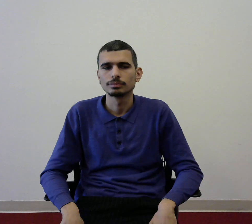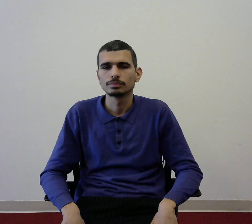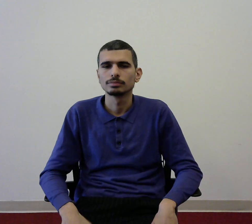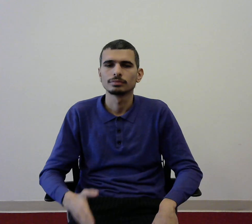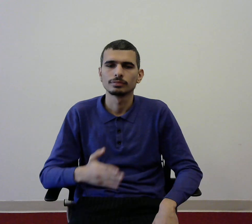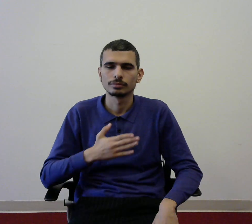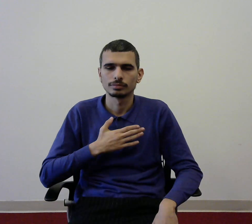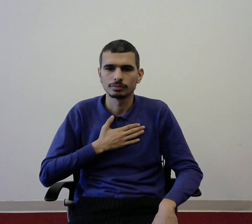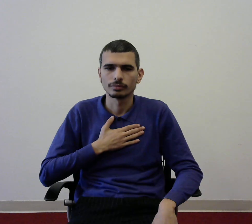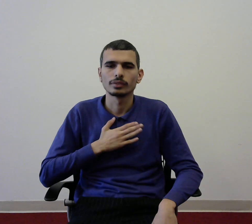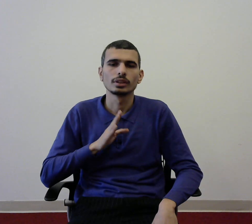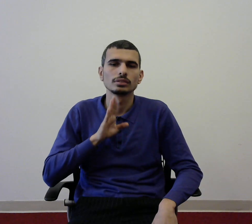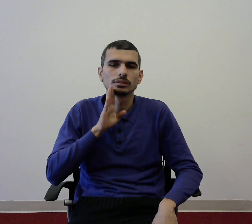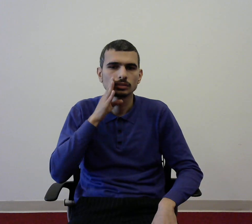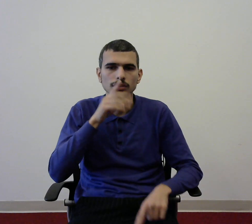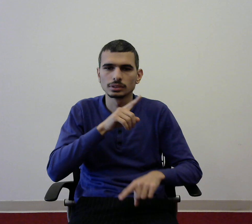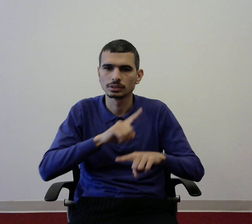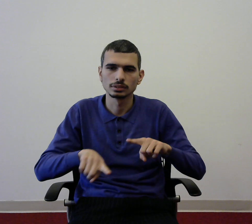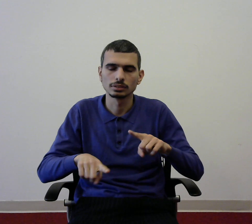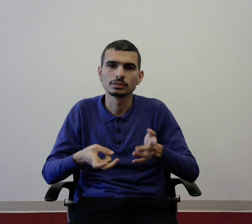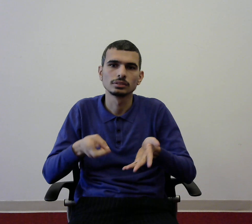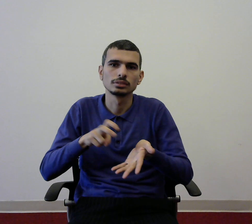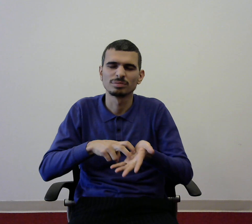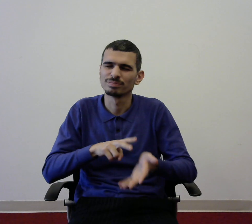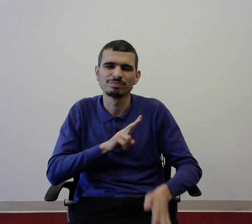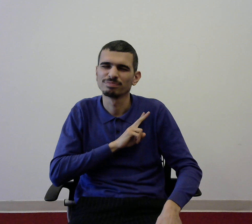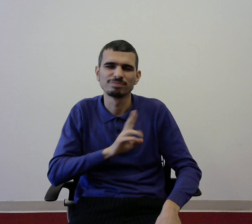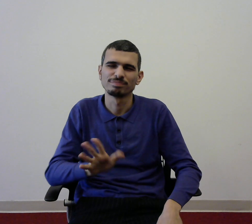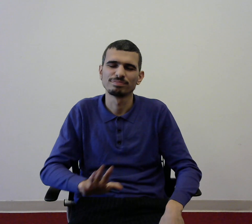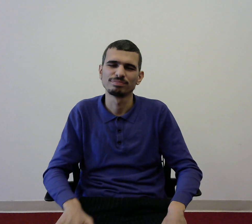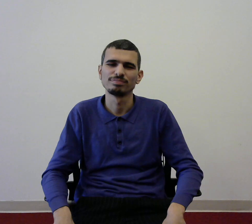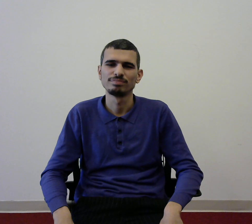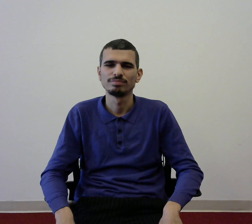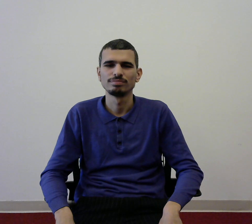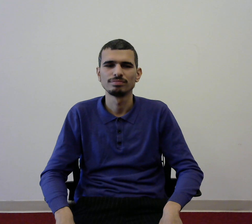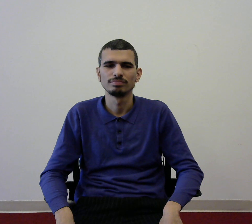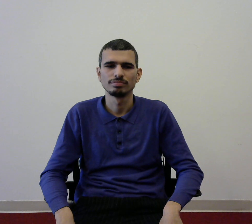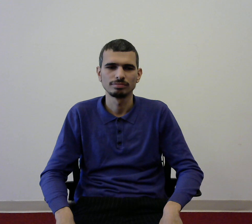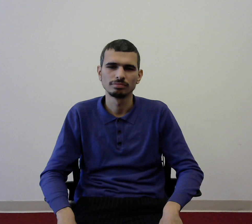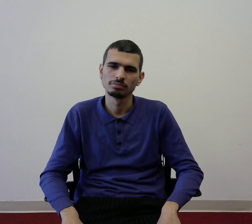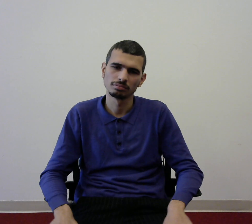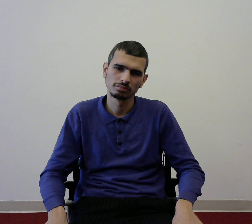Mən səhərlər tez durmağı sevmirəm